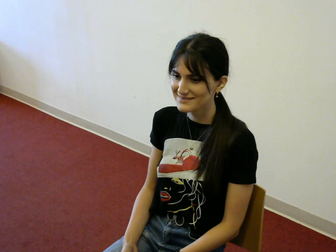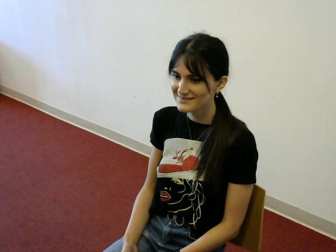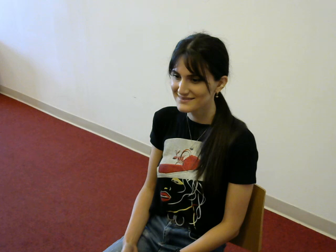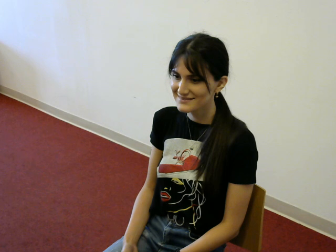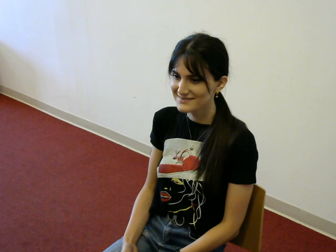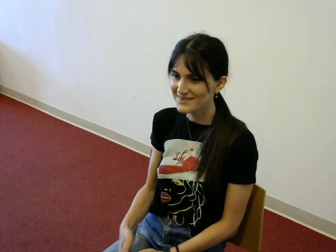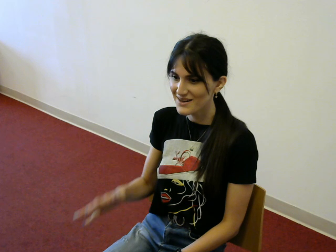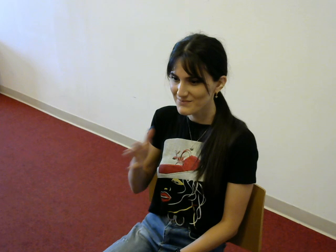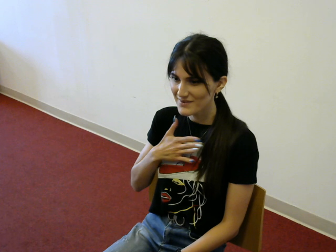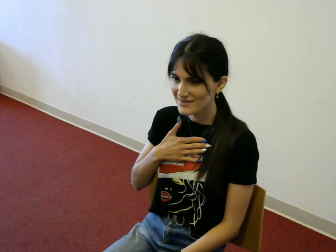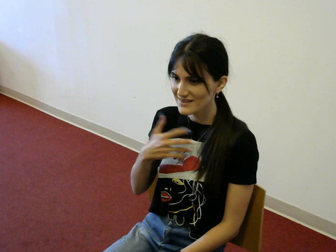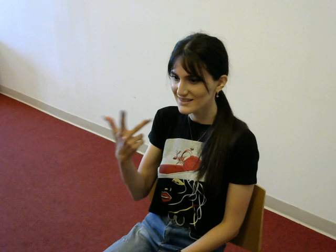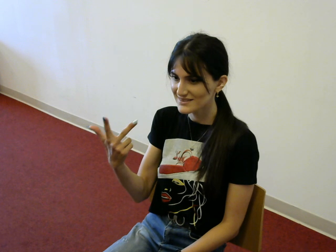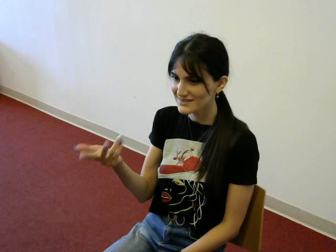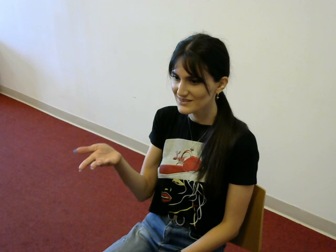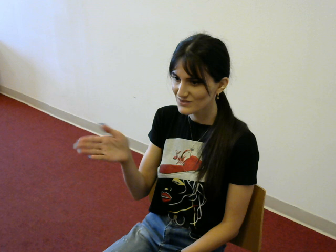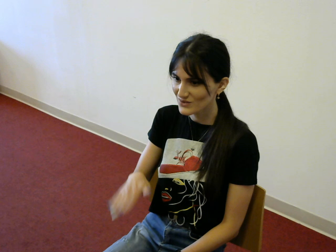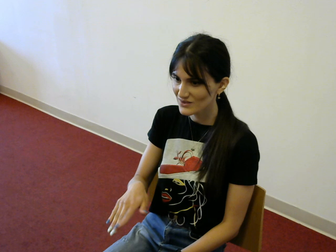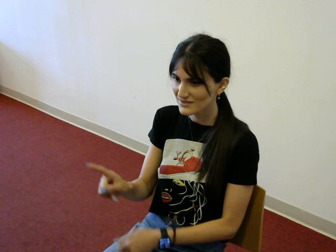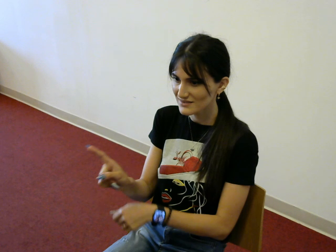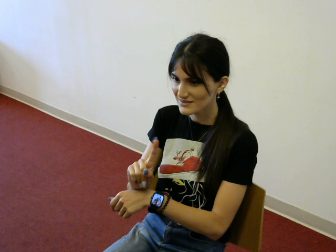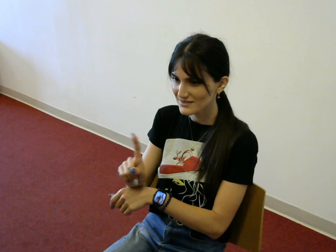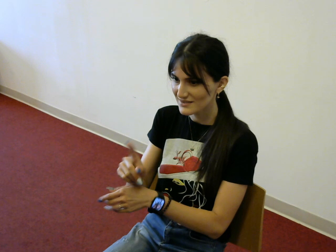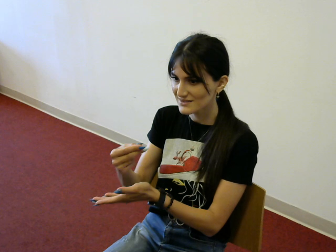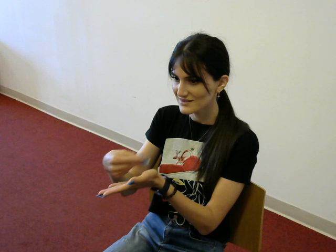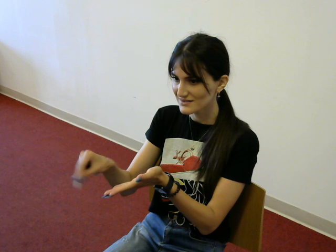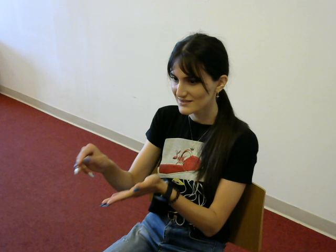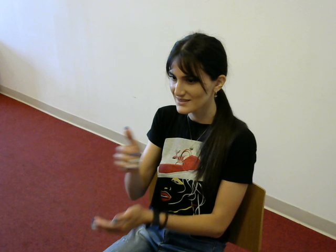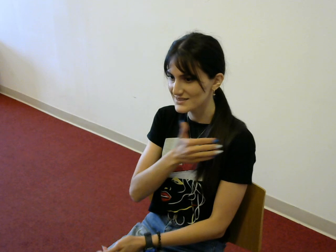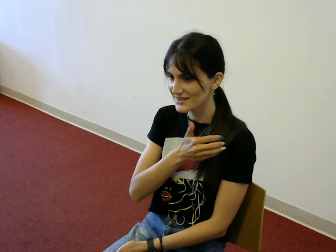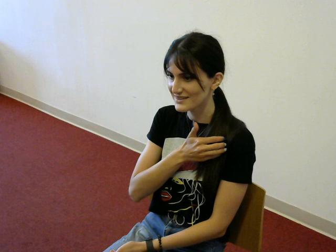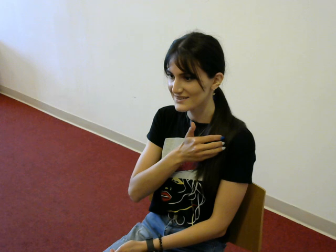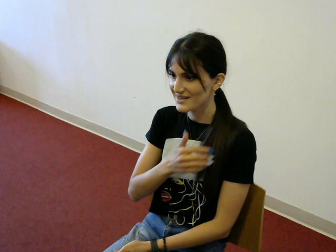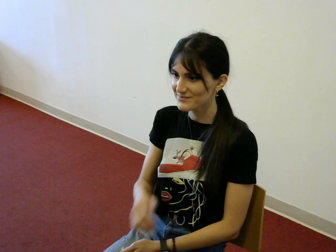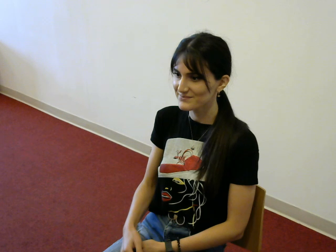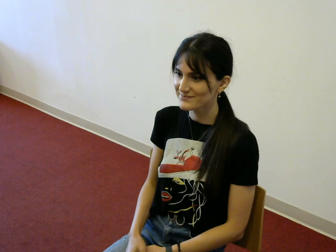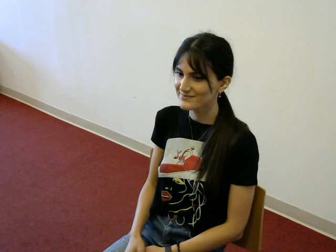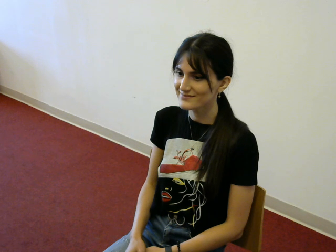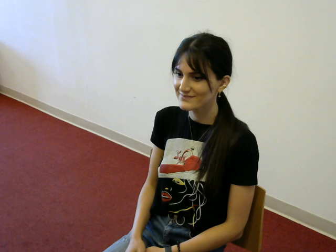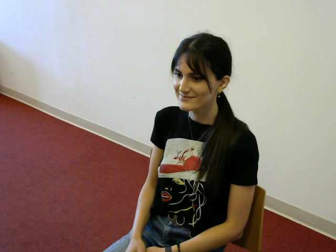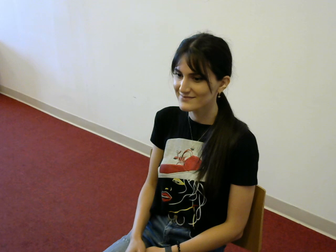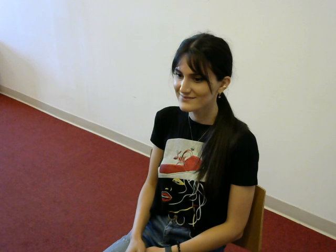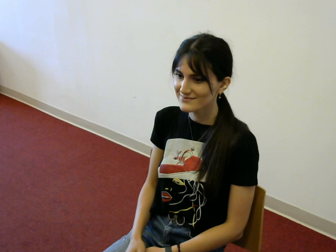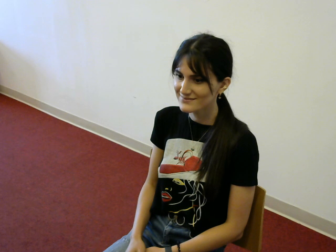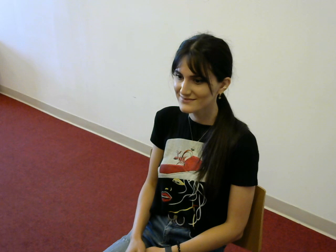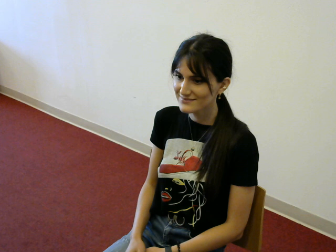Mən 3 ədəd qələm almaq istərdim